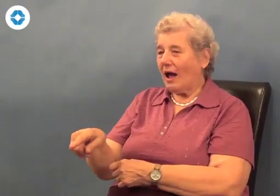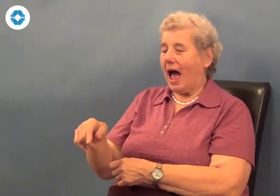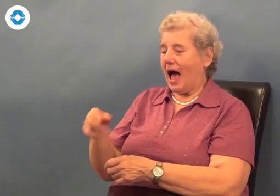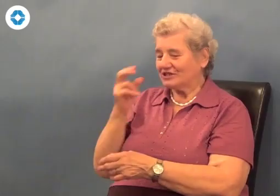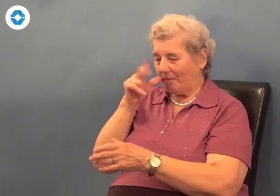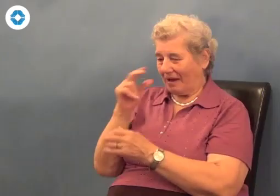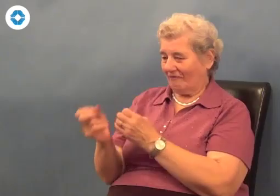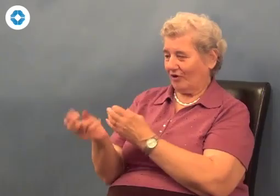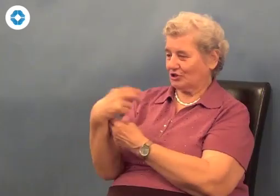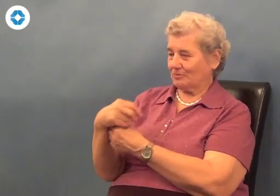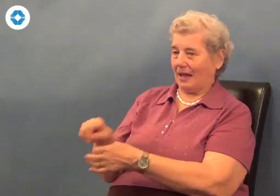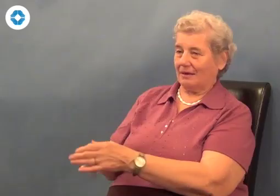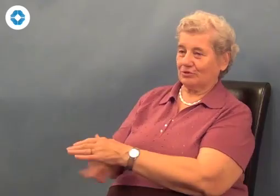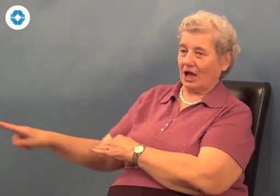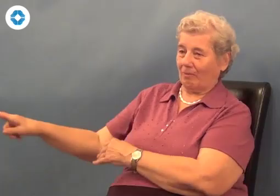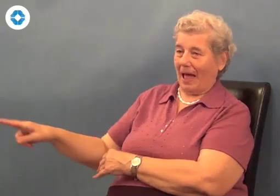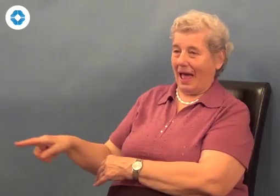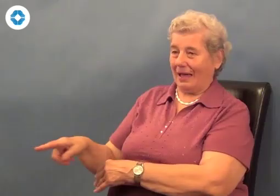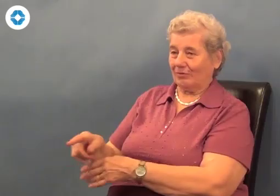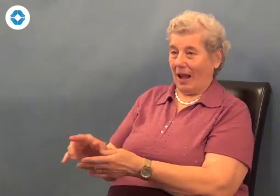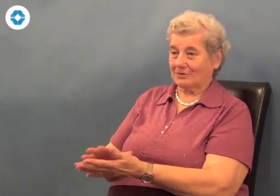A żabka wyskoczyła i uciekła do lasu.